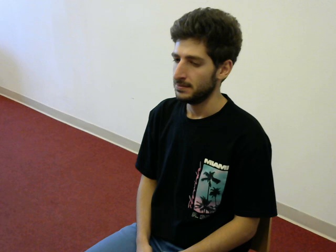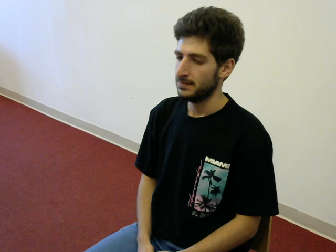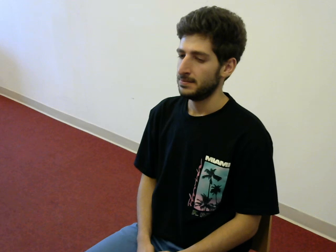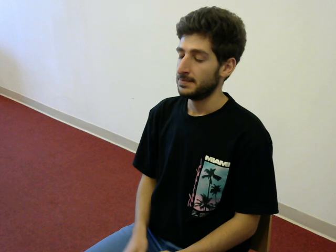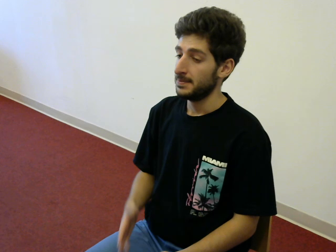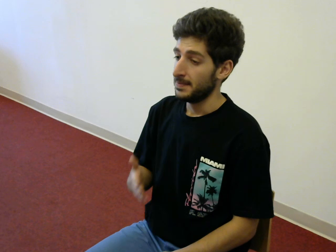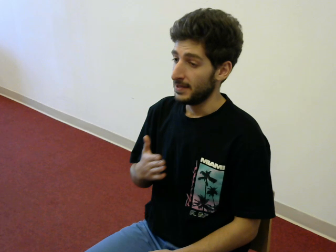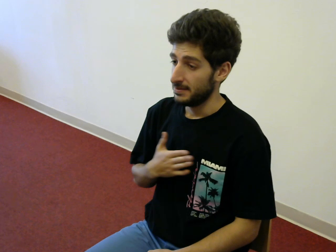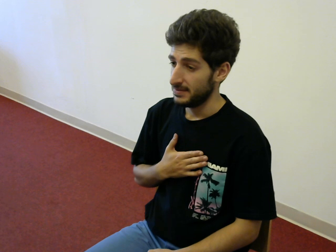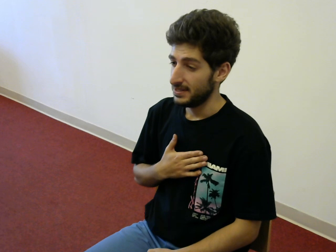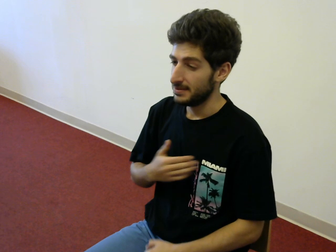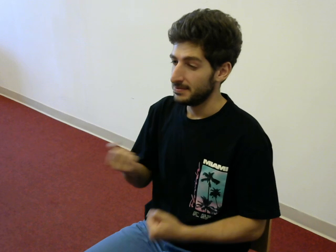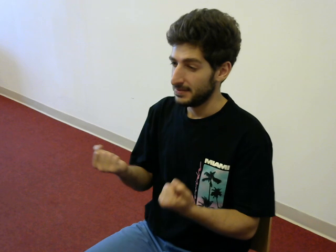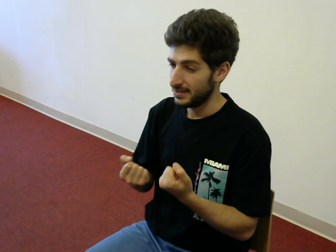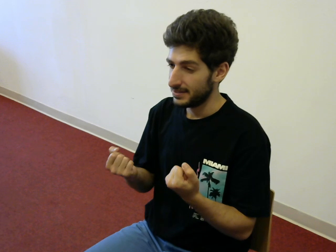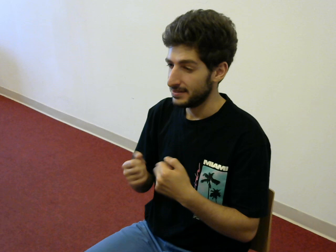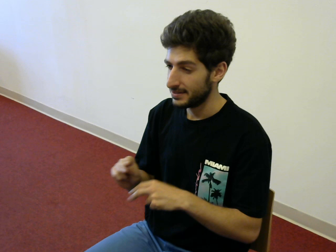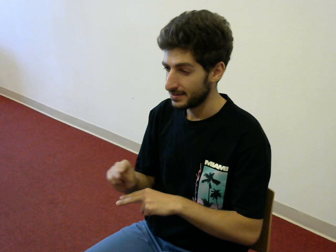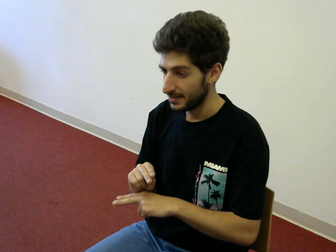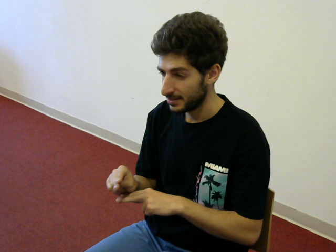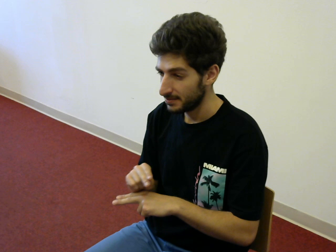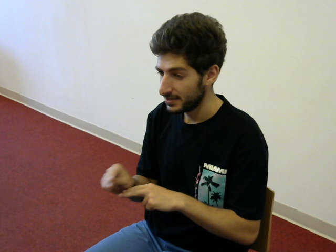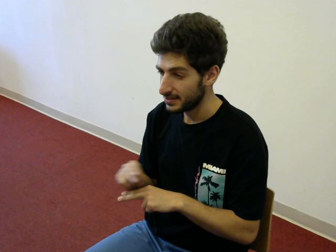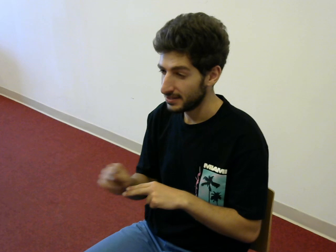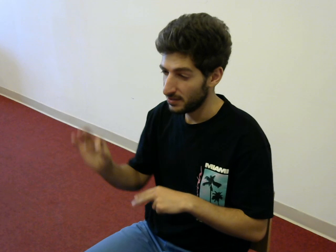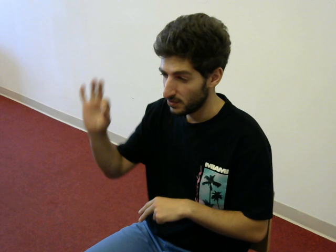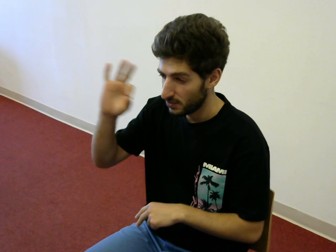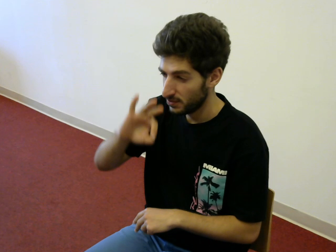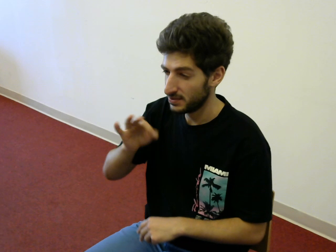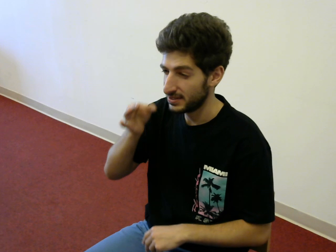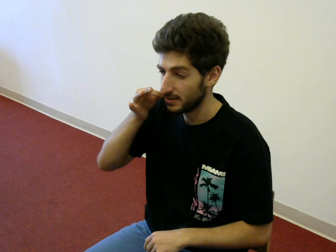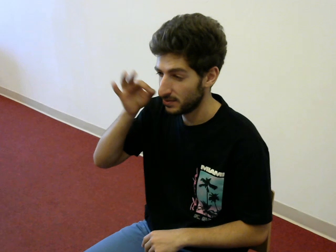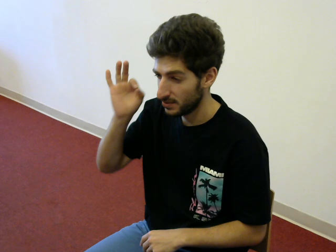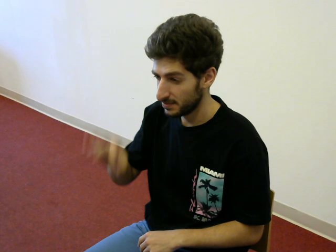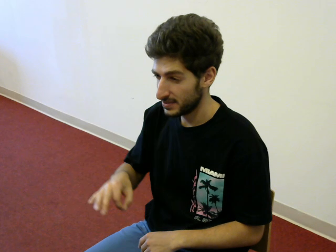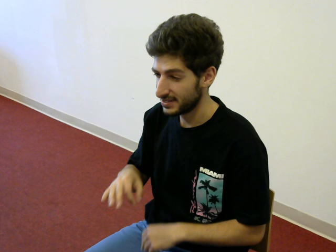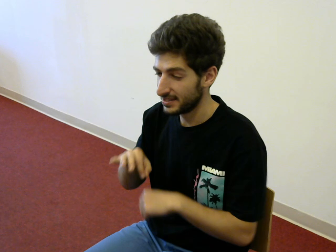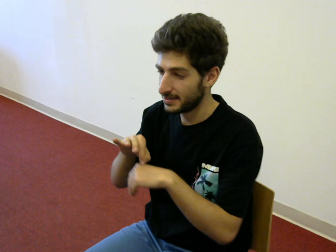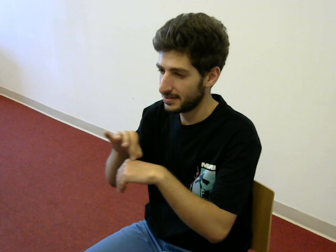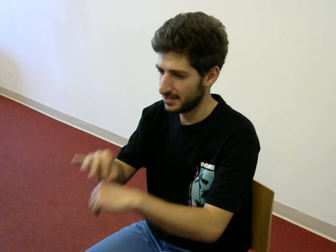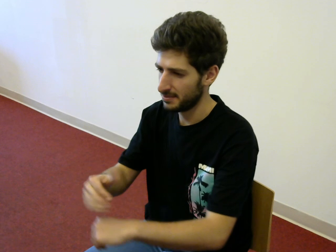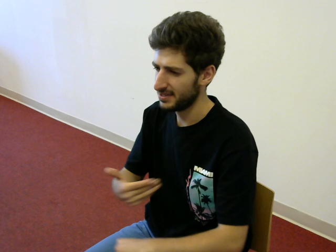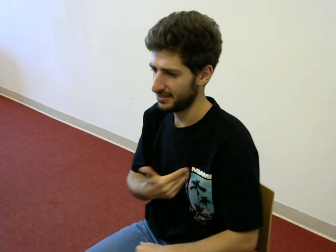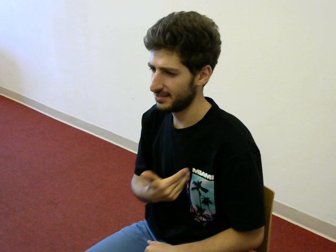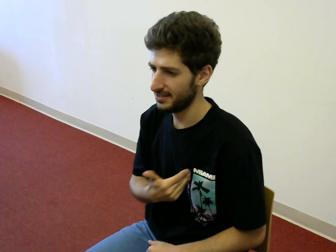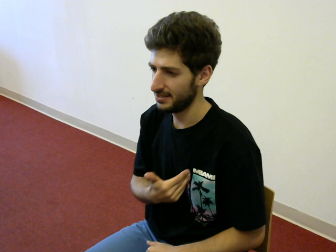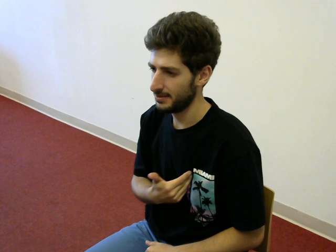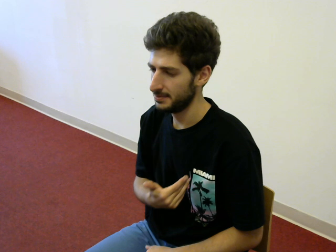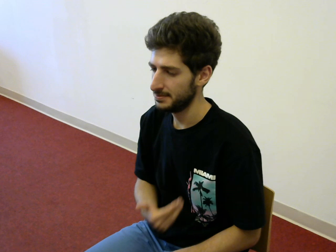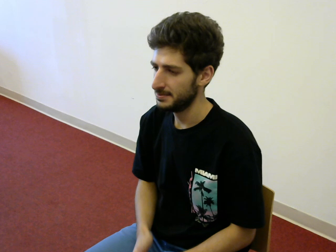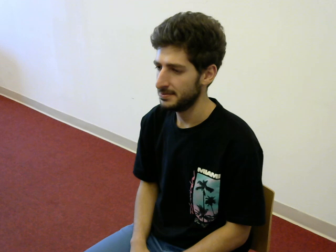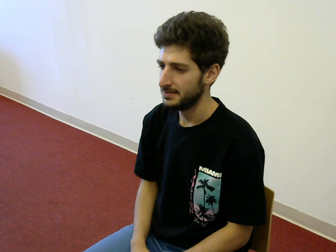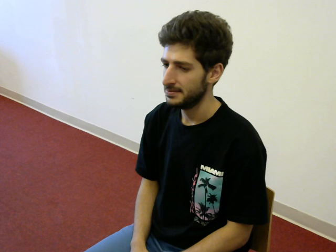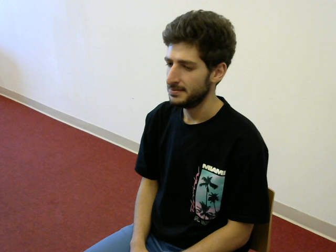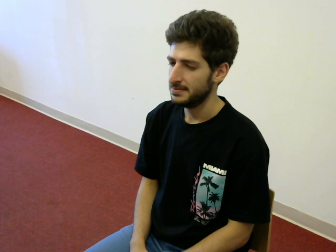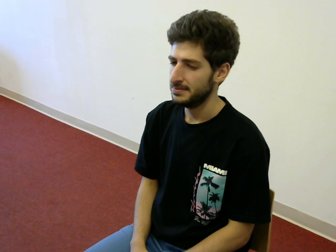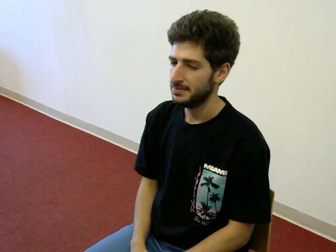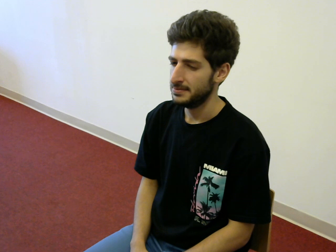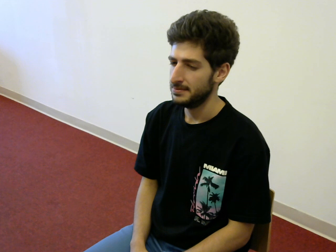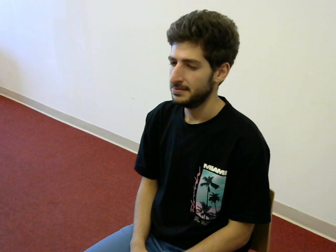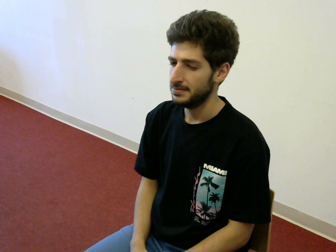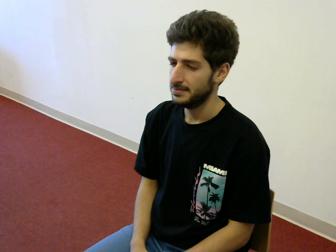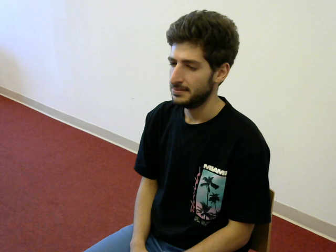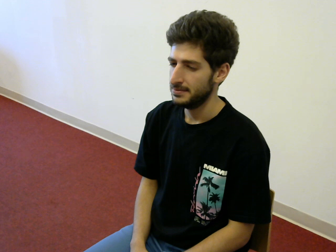Mən avtomobil təmiri üzrə təcrübə keçmək istəyirəm